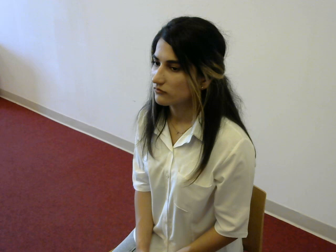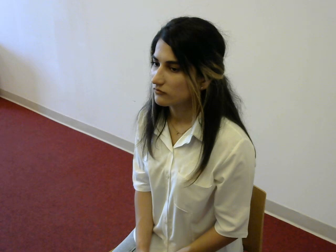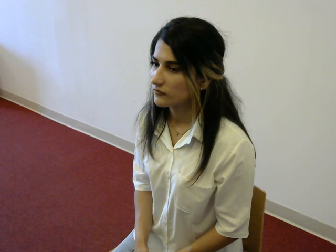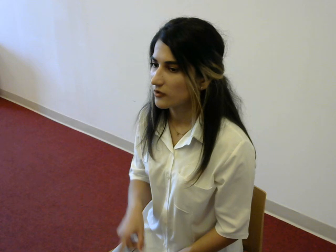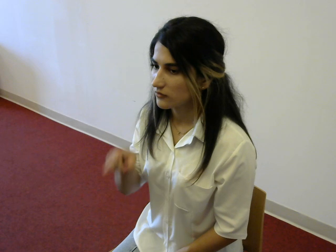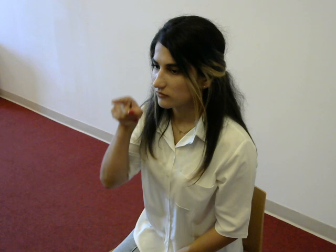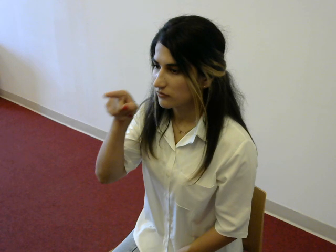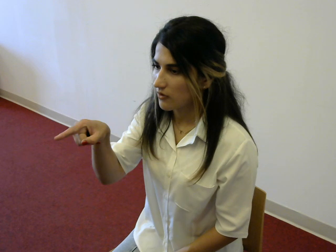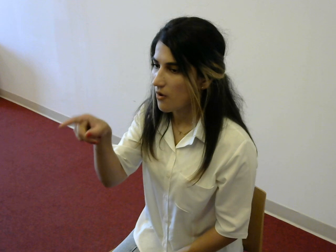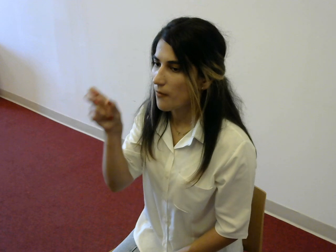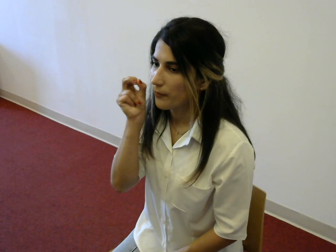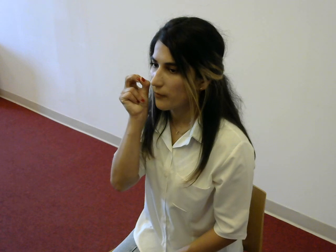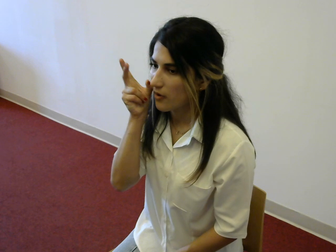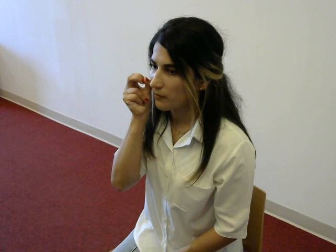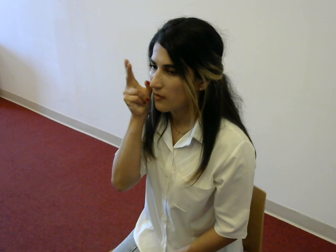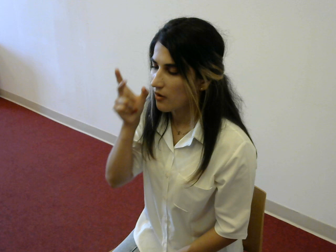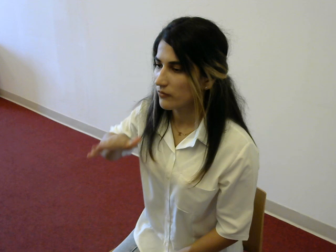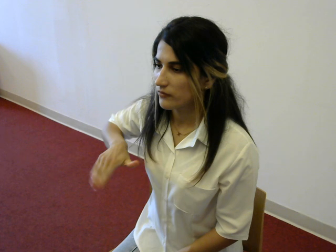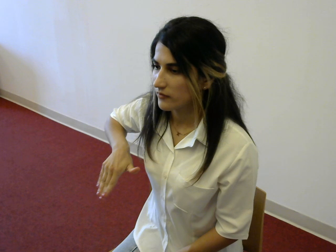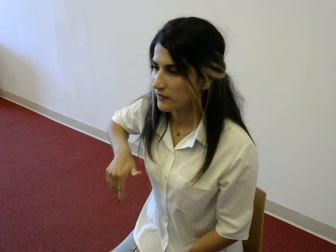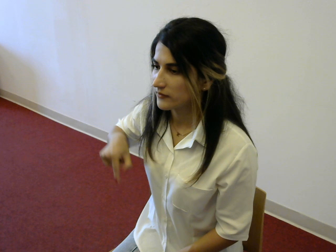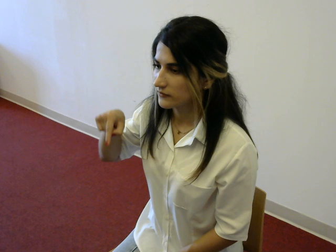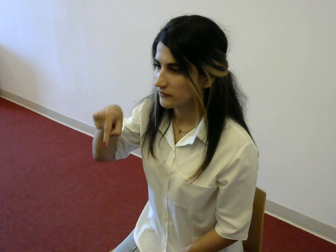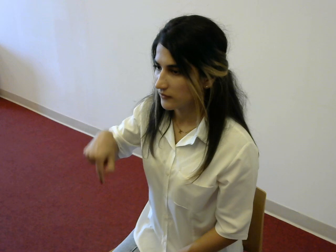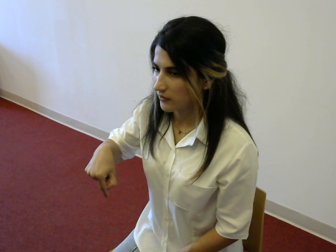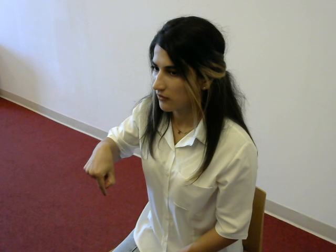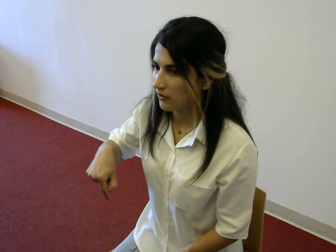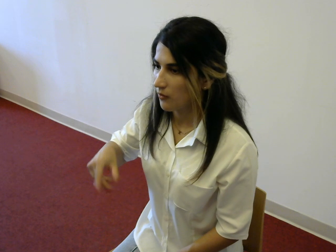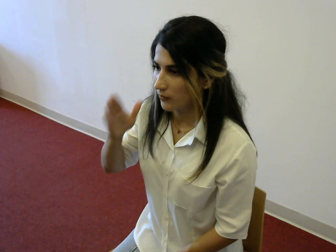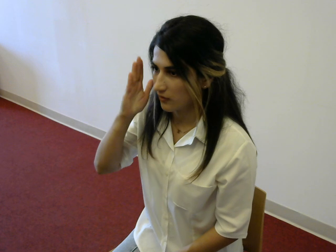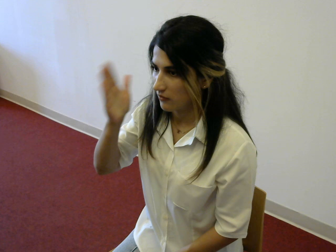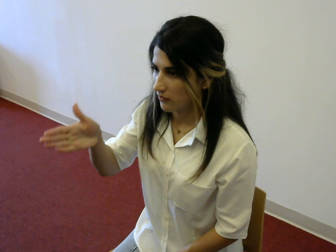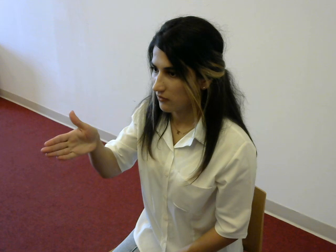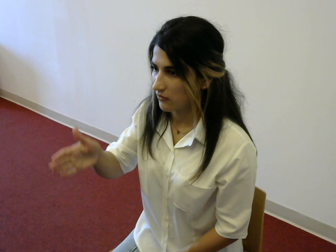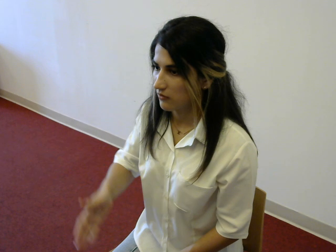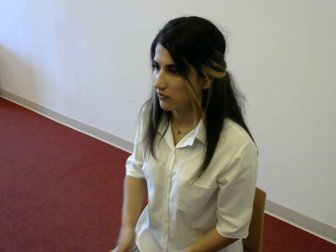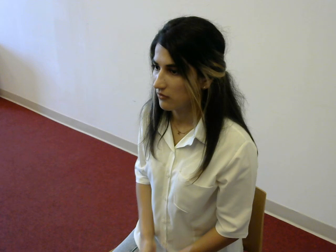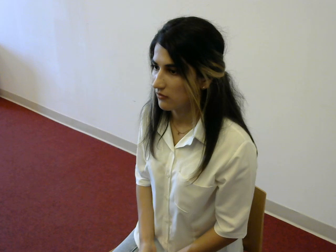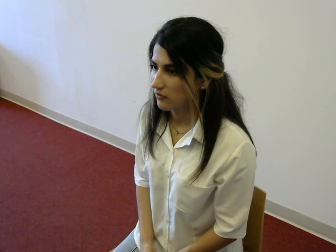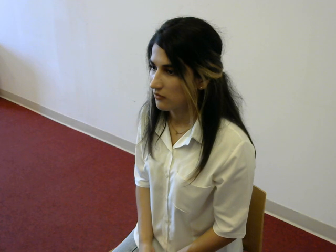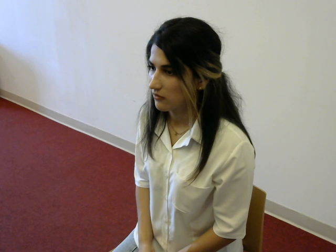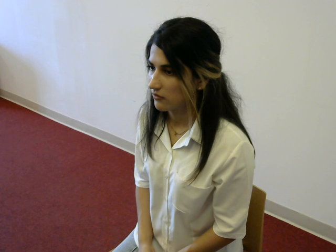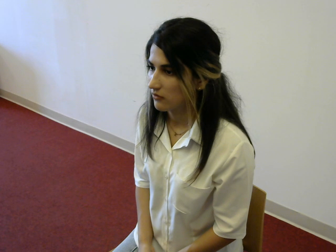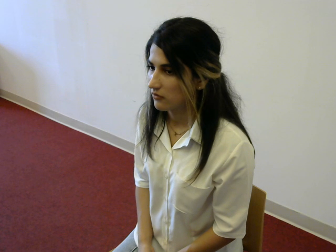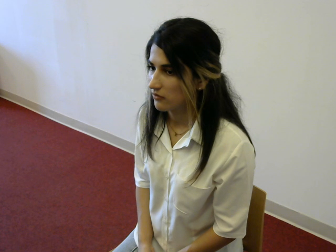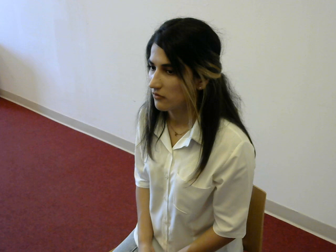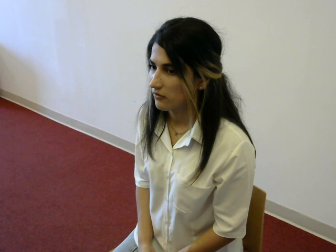Siz günortadan sonra burda olacaqsınızmı?